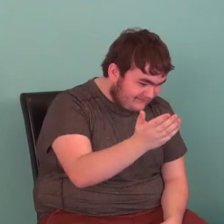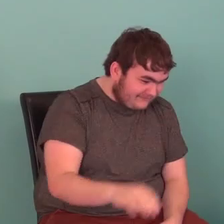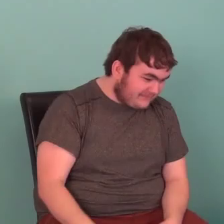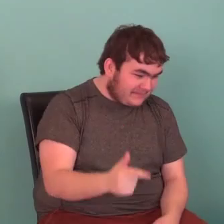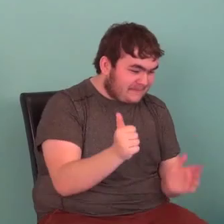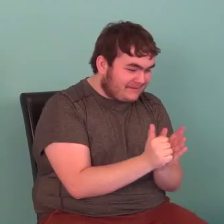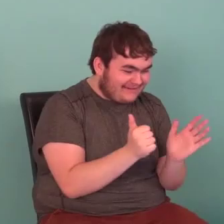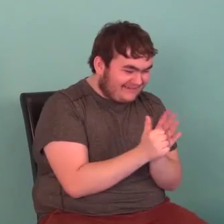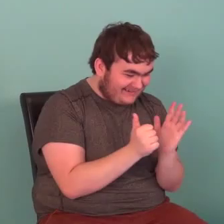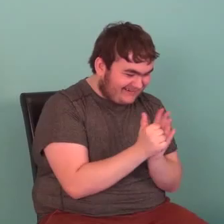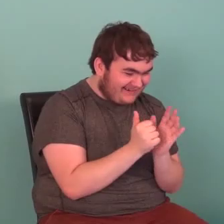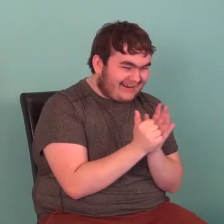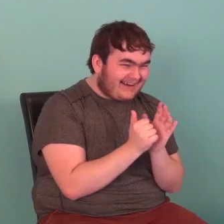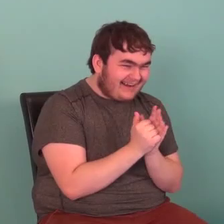Szesnastego.